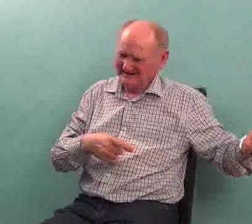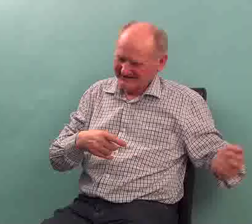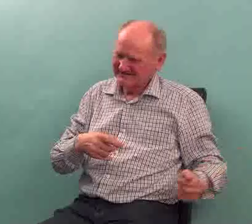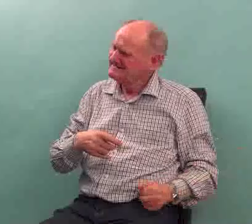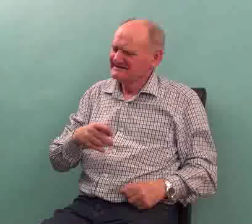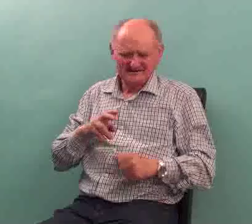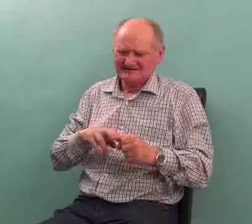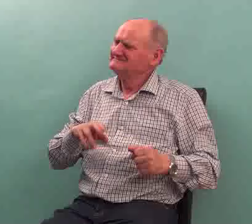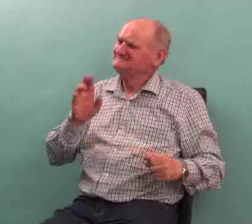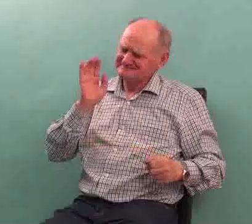Policjant kręci głową, idzie dalej.